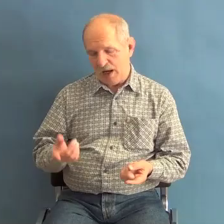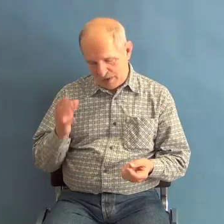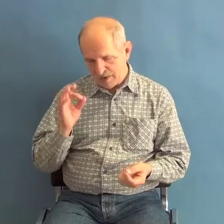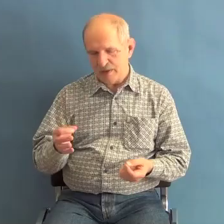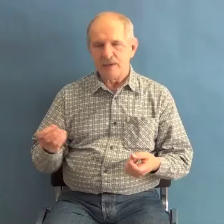Dobrze.